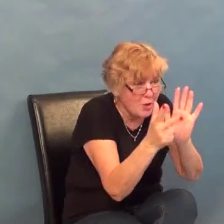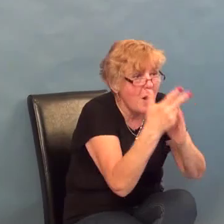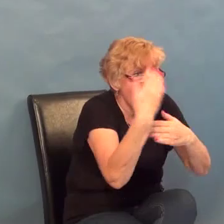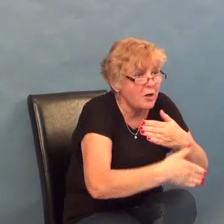Co będę robić?